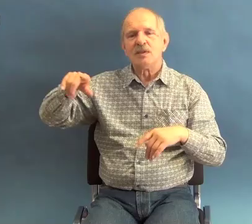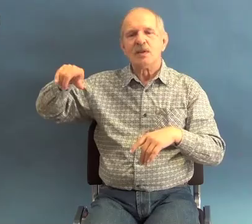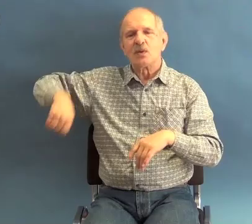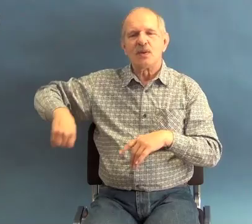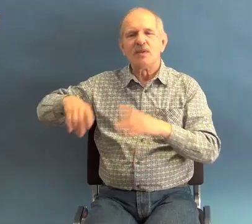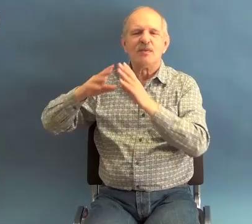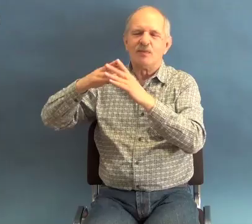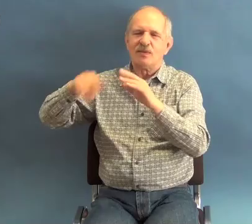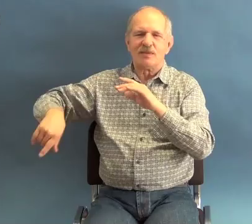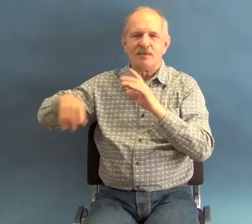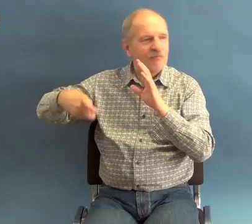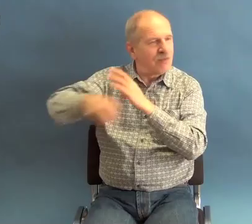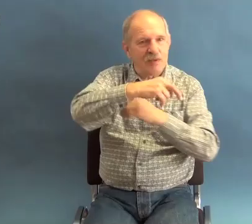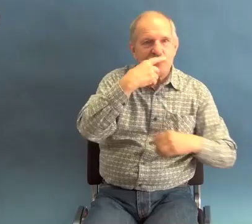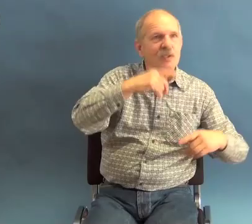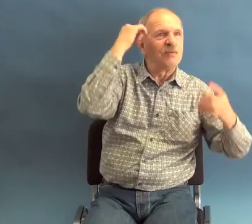Z domu wychodzi ktoś, kto usłyszał pęknięcie szyby.